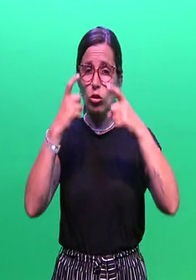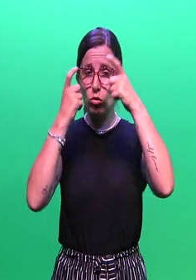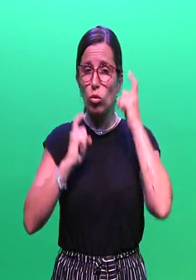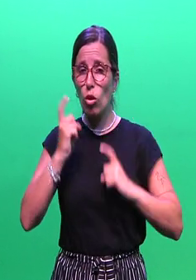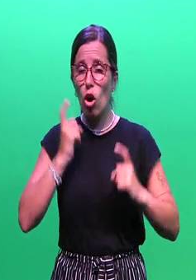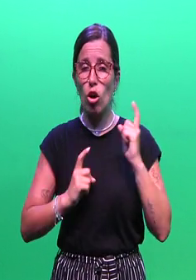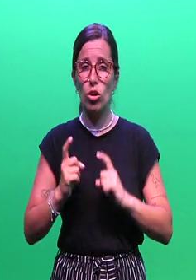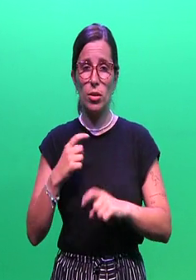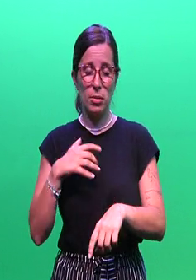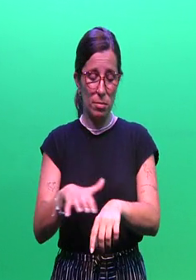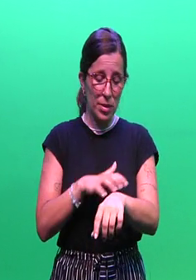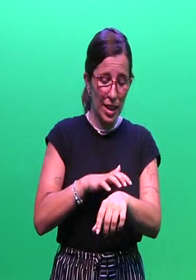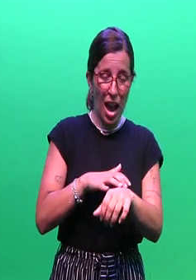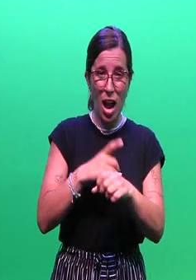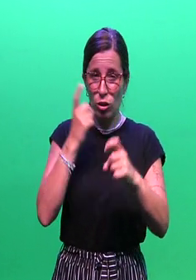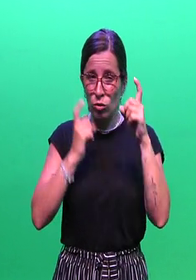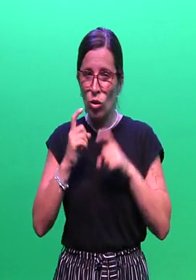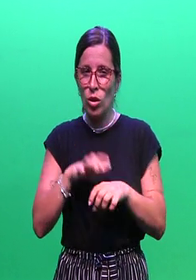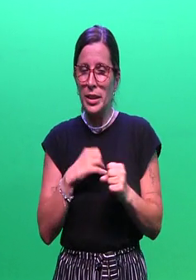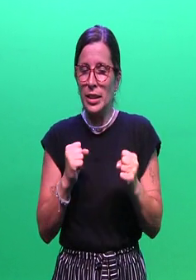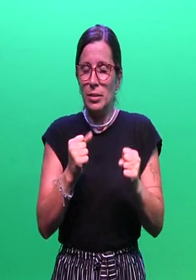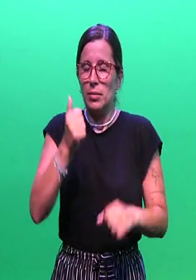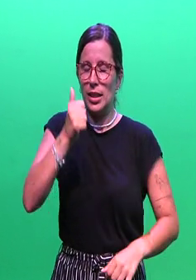Suo i em pica, quan estic estressada em pica més.